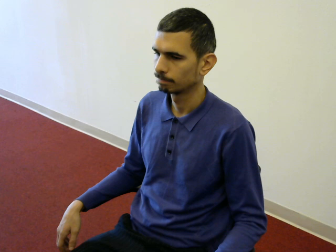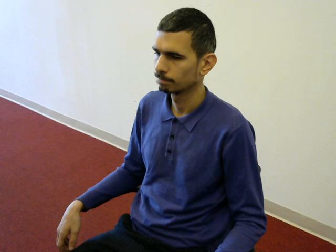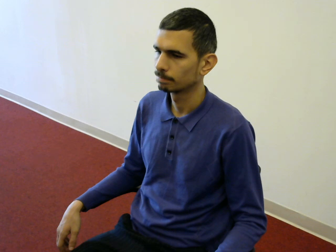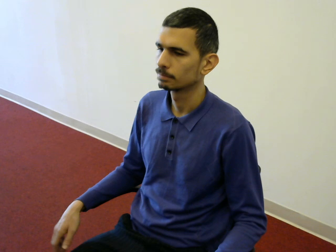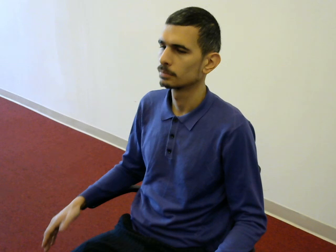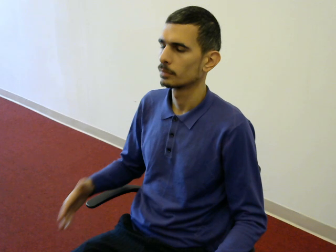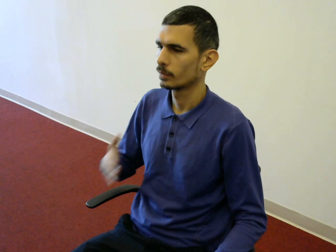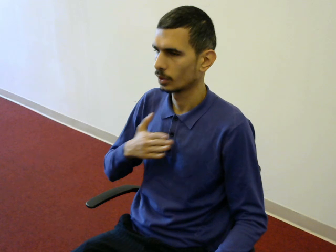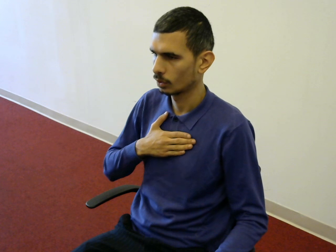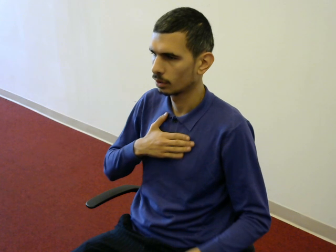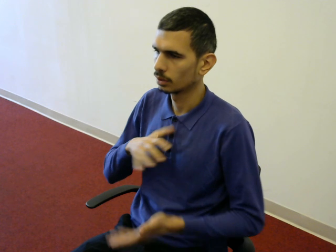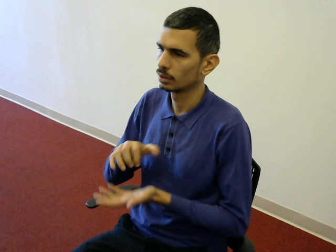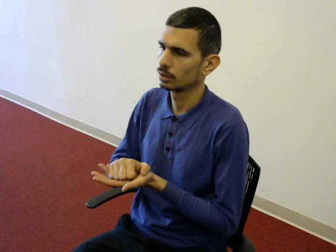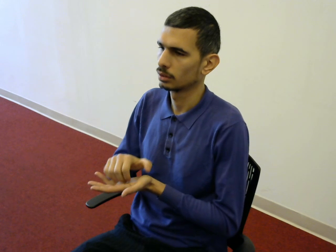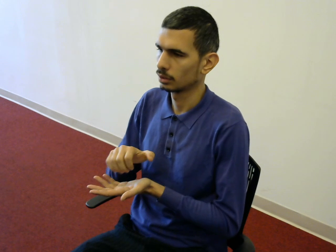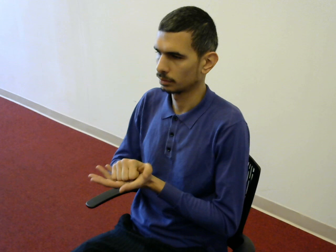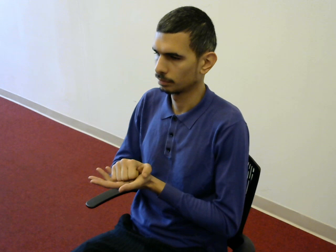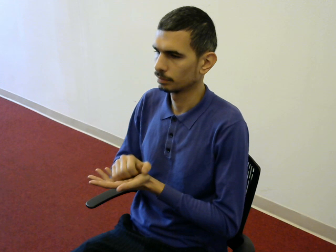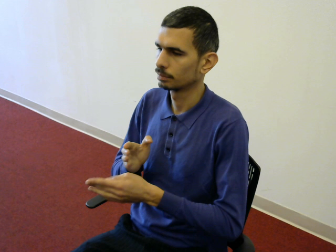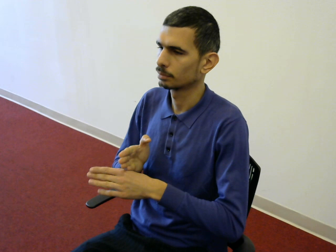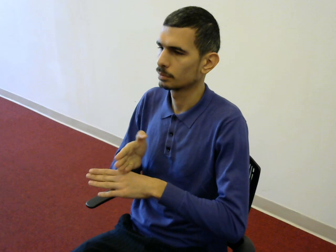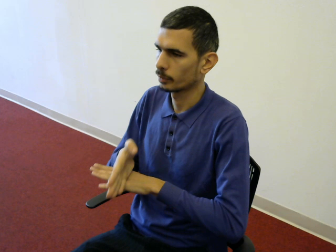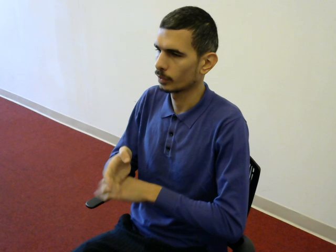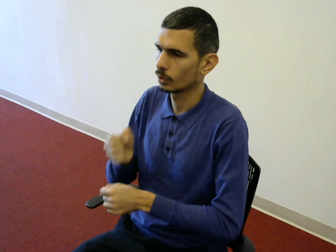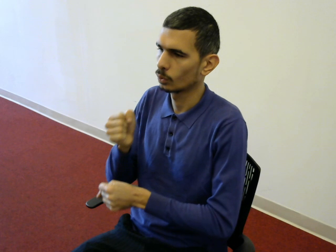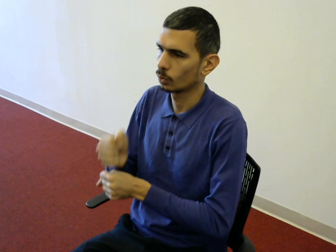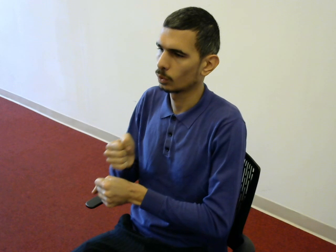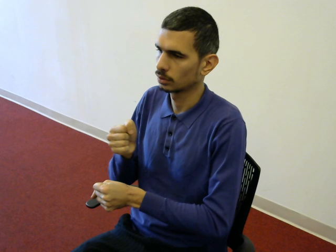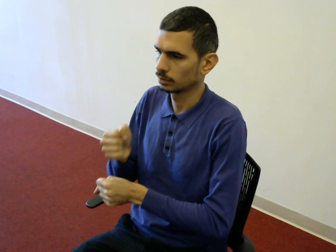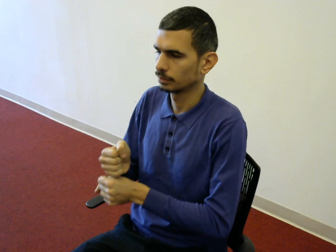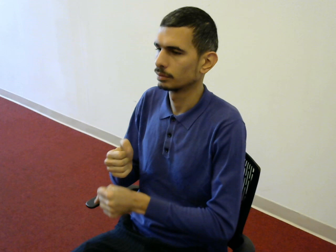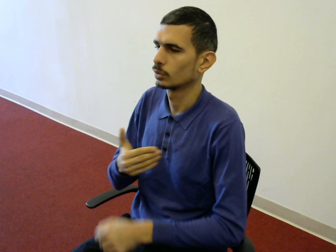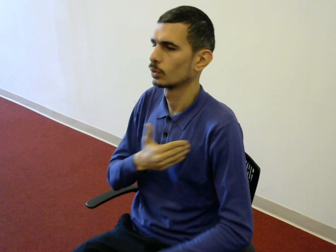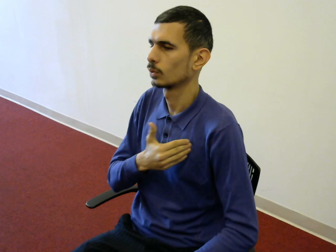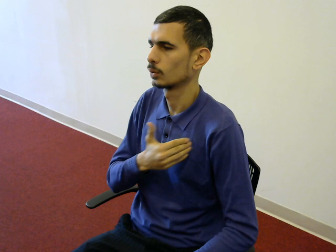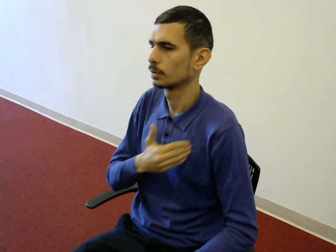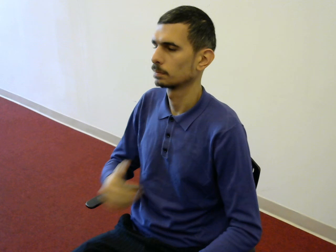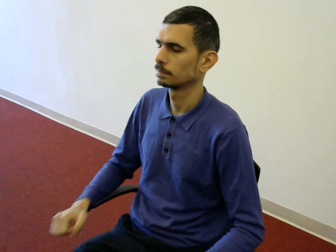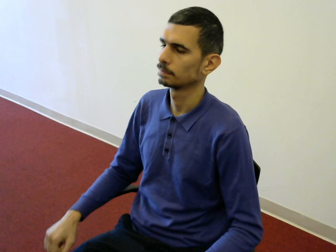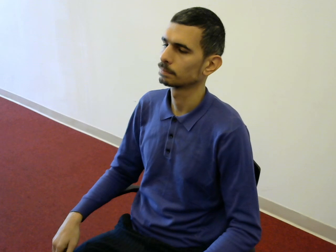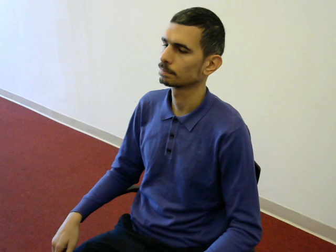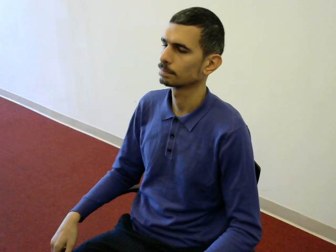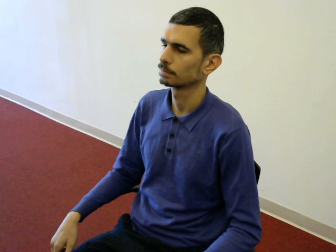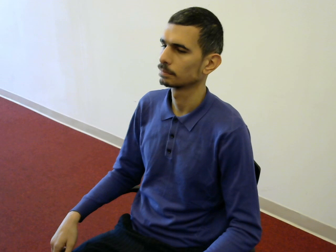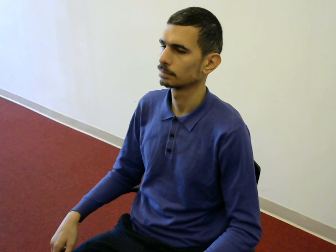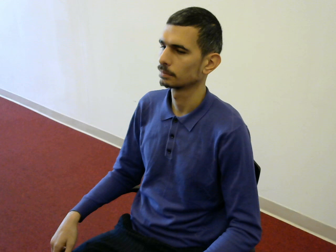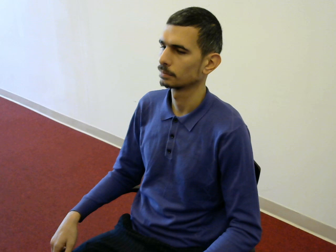Mən məşğulluğa müraciət etmək istəyirəm